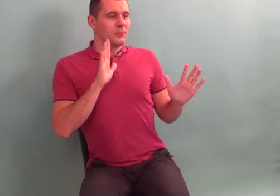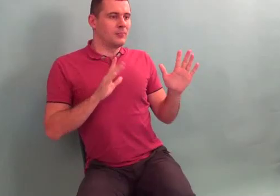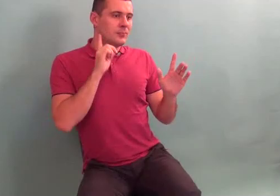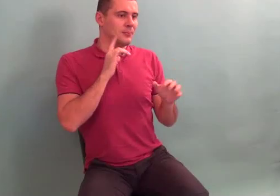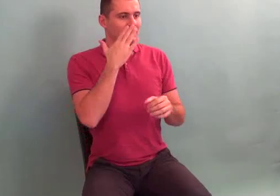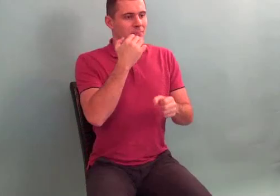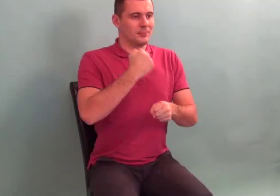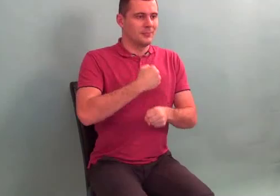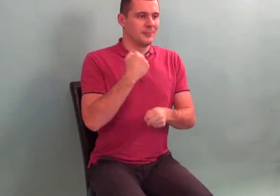Udaje, że po prostu pracuje.